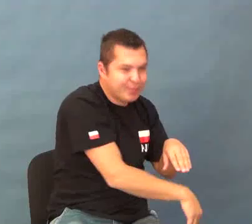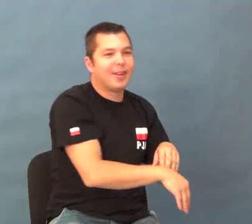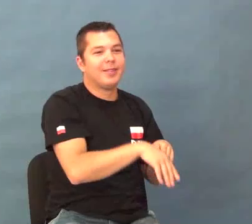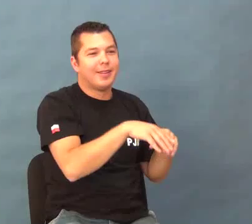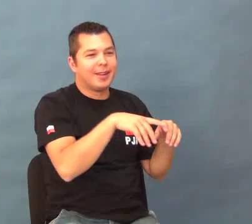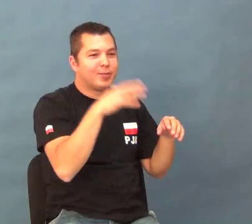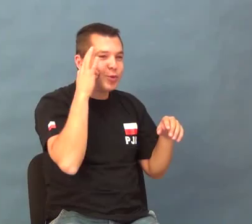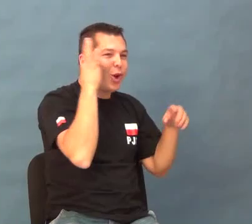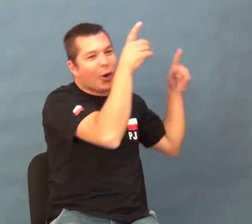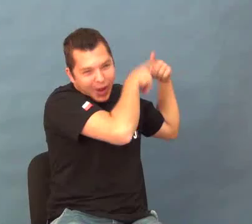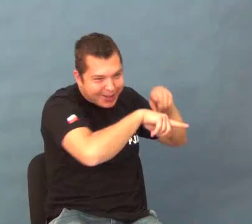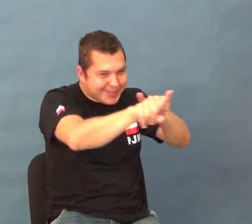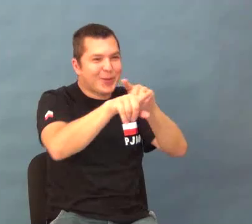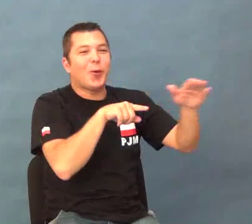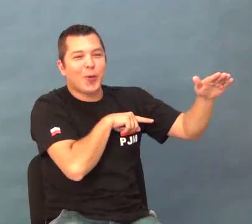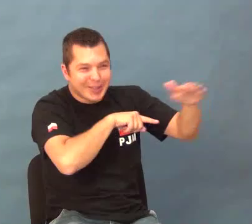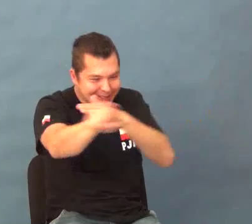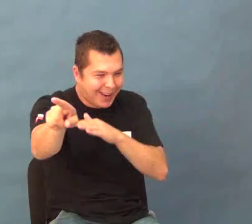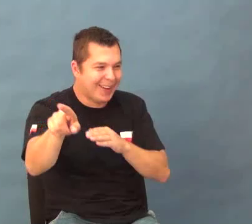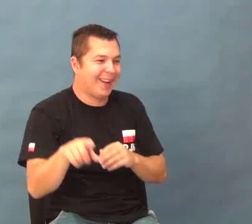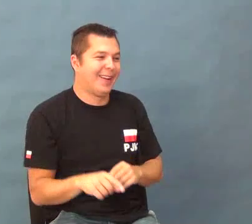Pszczoły lecą, a oni uciekają.